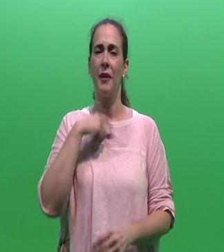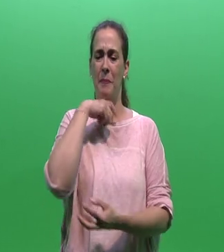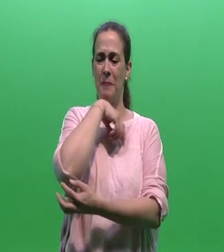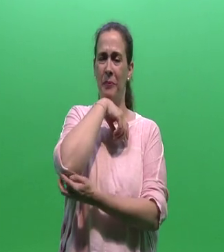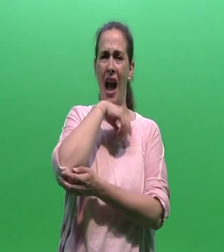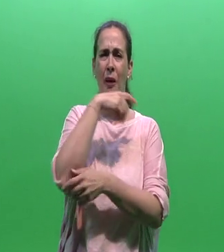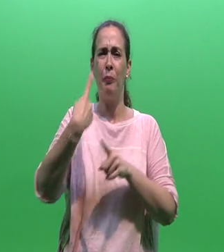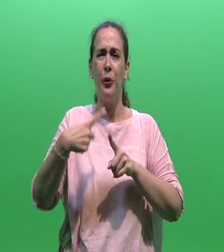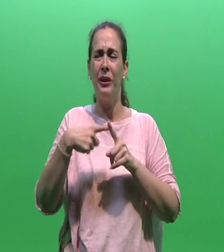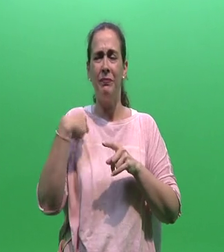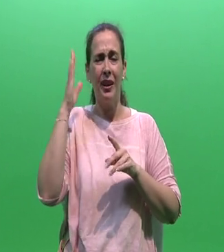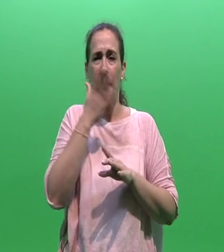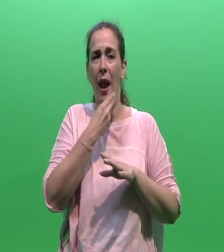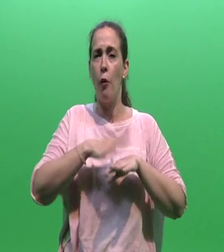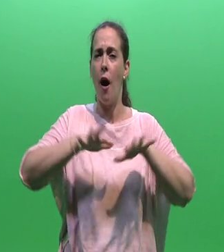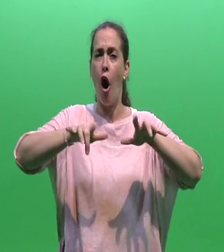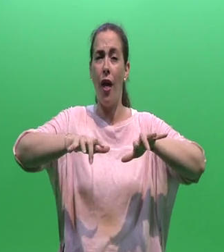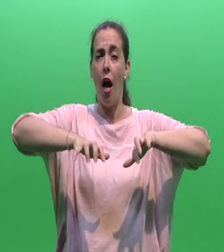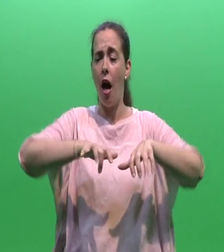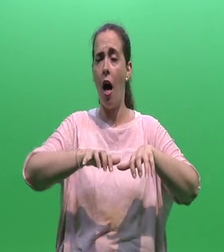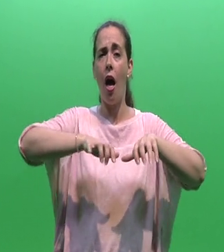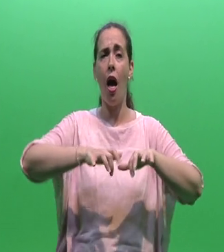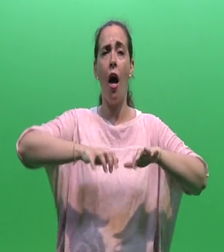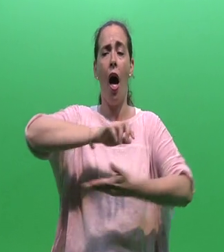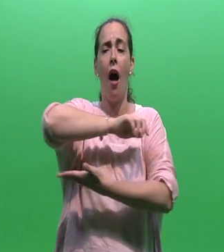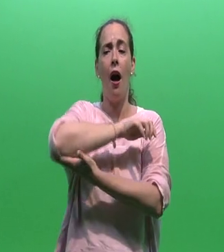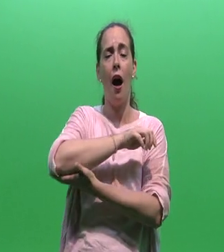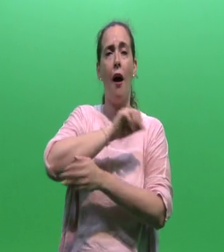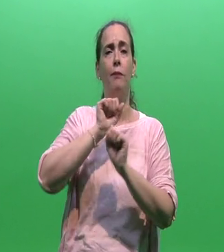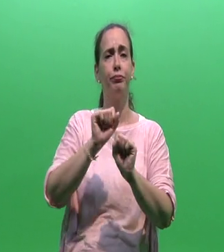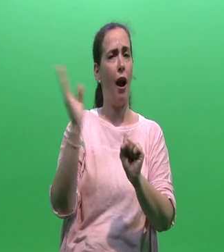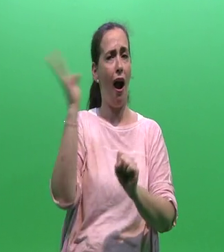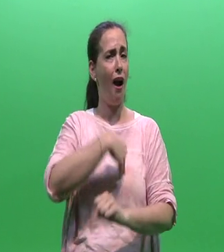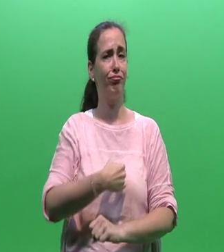Em fa mal el colze. Em sembla que és perquè passo moltes hores escrivint al teclat de l'ordinador però no recolzo el braç.